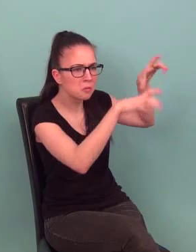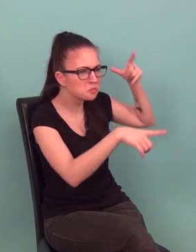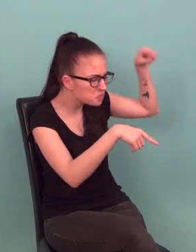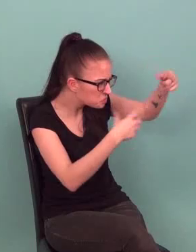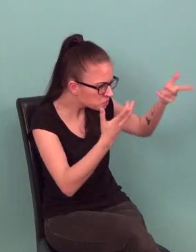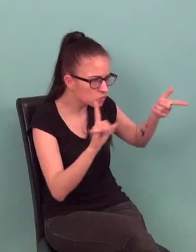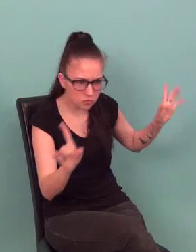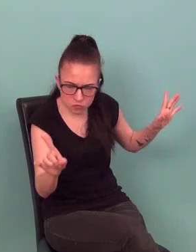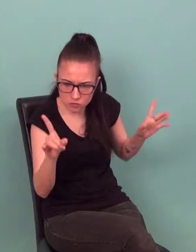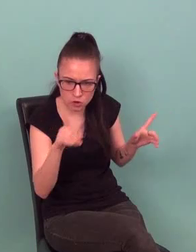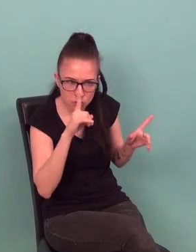Chłopiec chce tam zajrzeć, nakazuje psu być cicho.